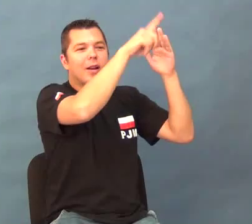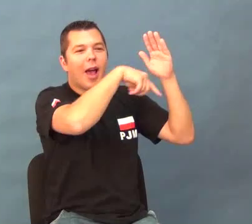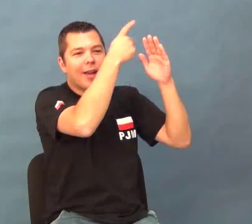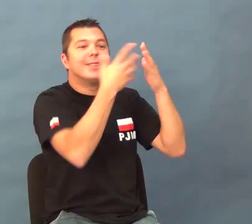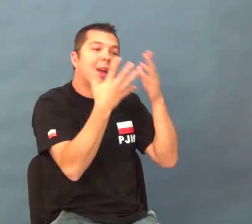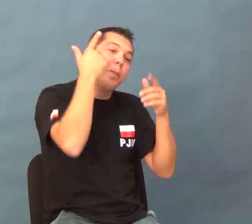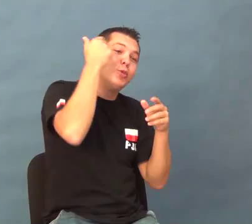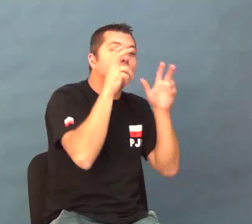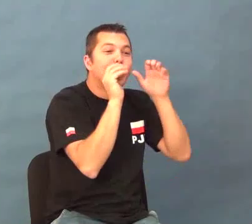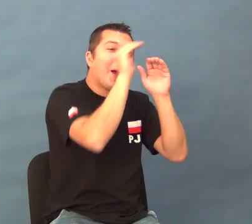Chce... myśli, że tam jest żaba.